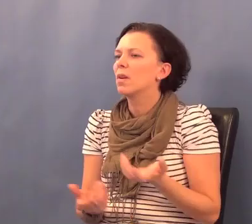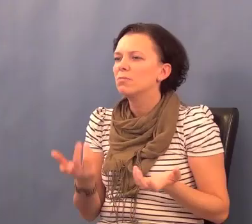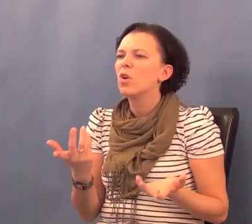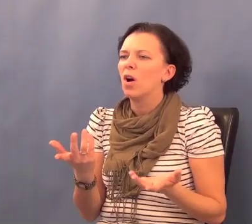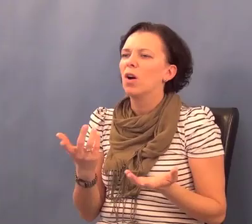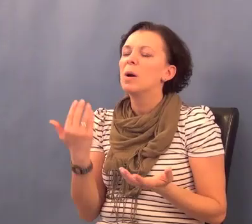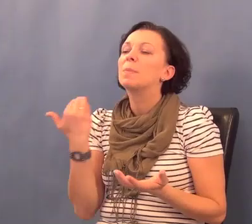No.